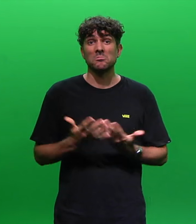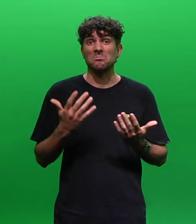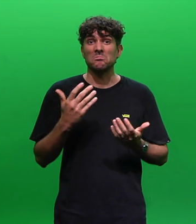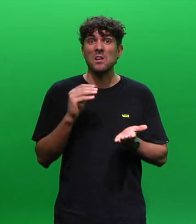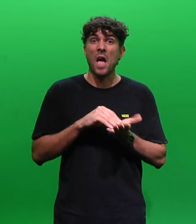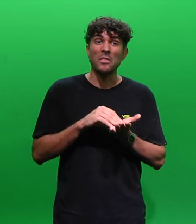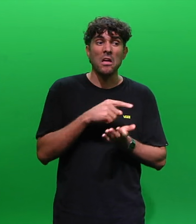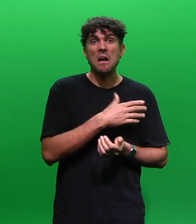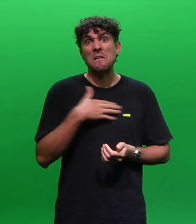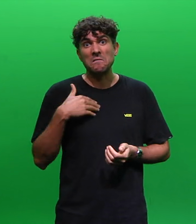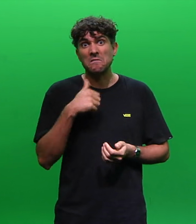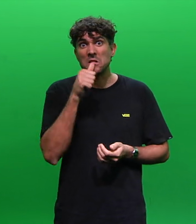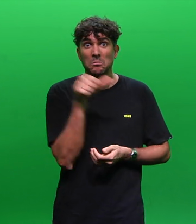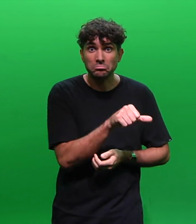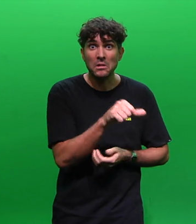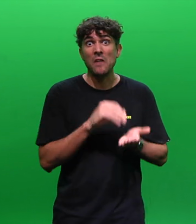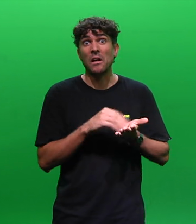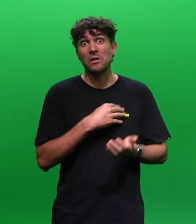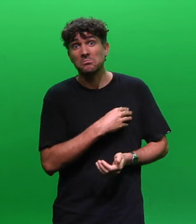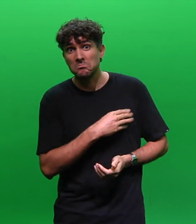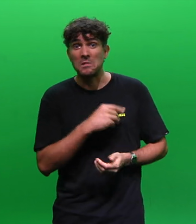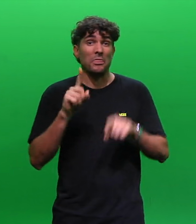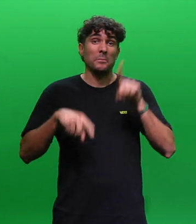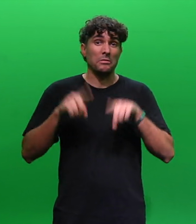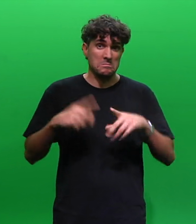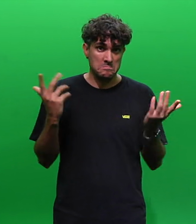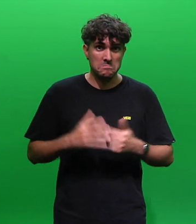De vegades vol el biberó i de vegades vol el pit, depèn del moment.